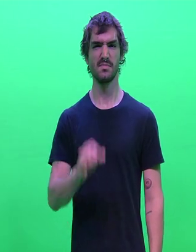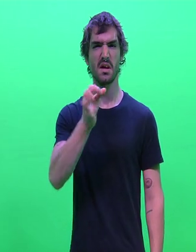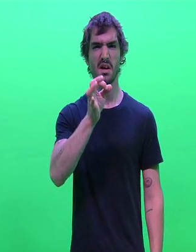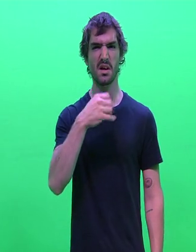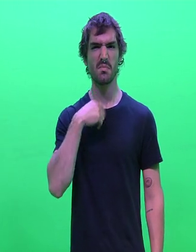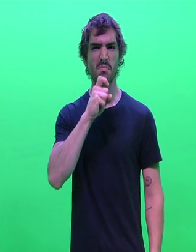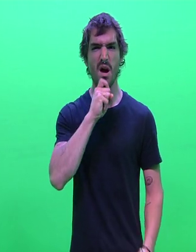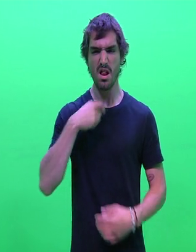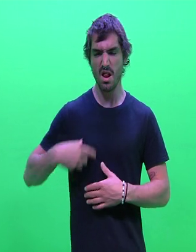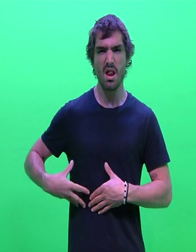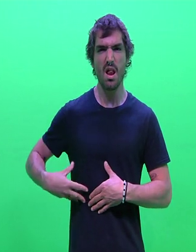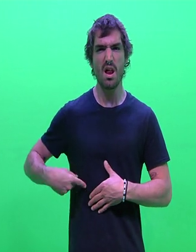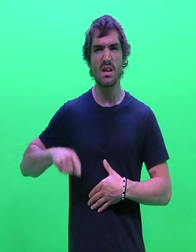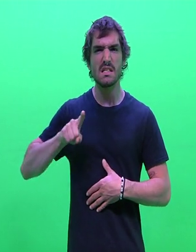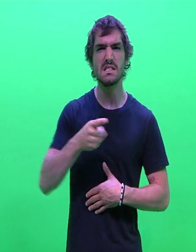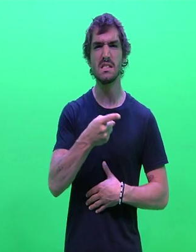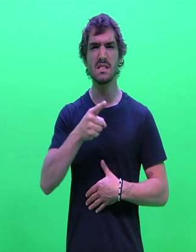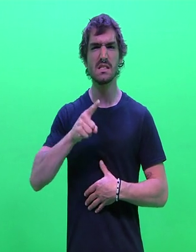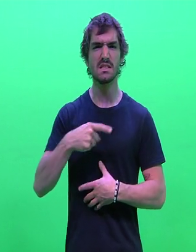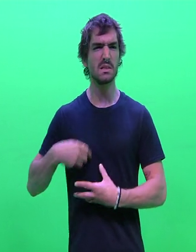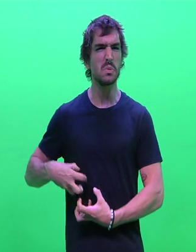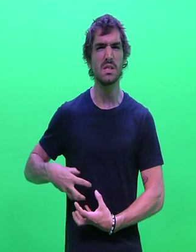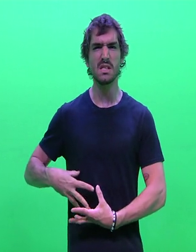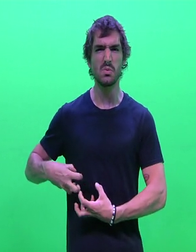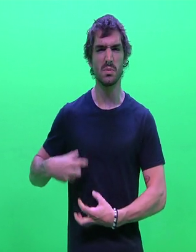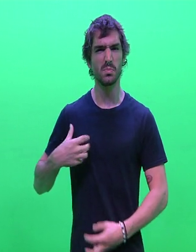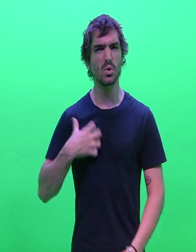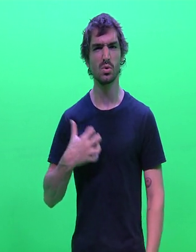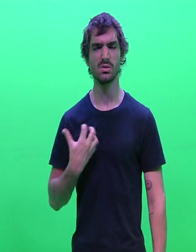Sí, em fa mal el costat dret de les costelles, sento punxades i contraccions, em molesta.